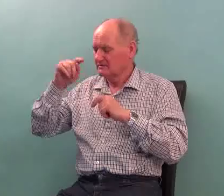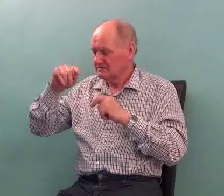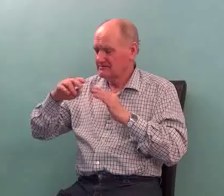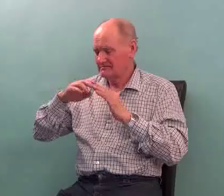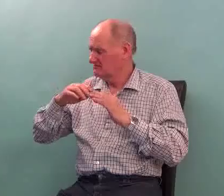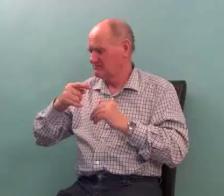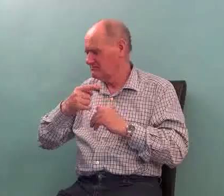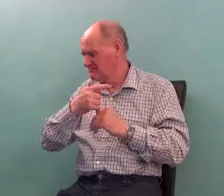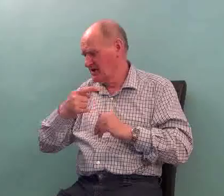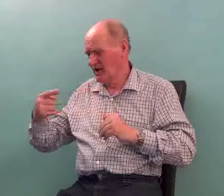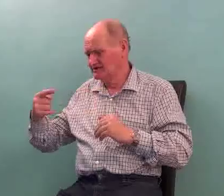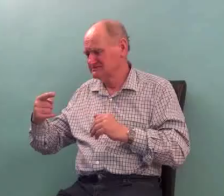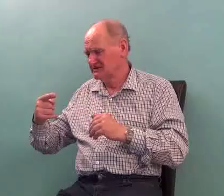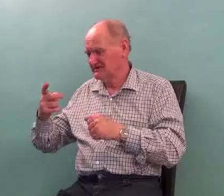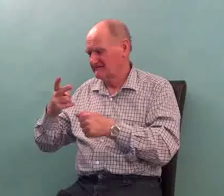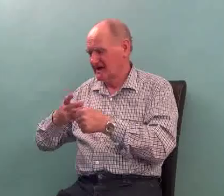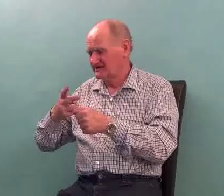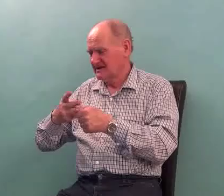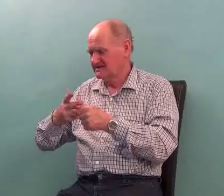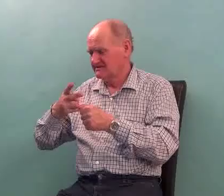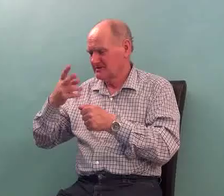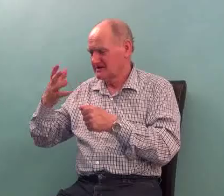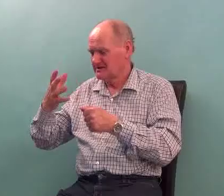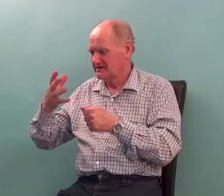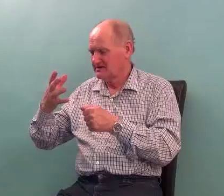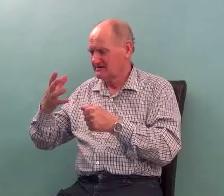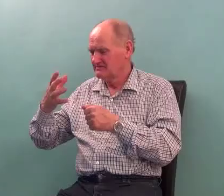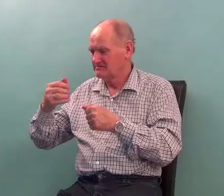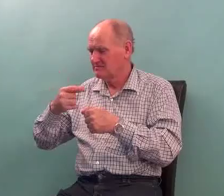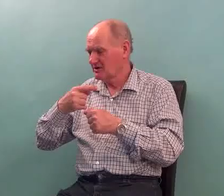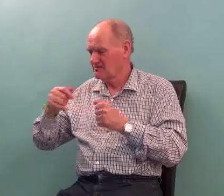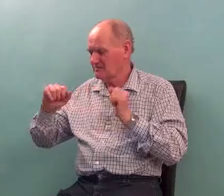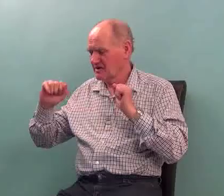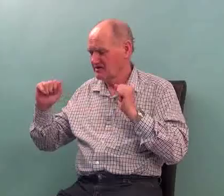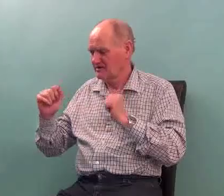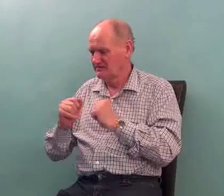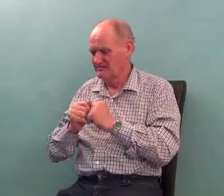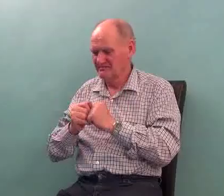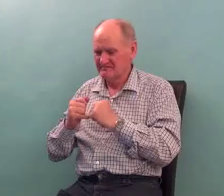Był mróz minus dwadzieścia pięć stopni.